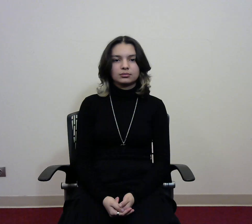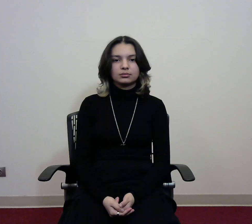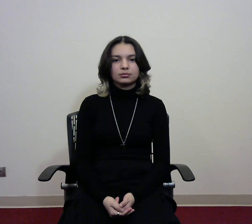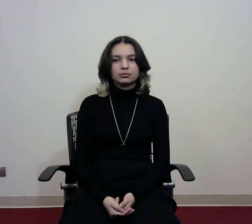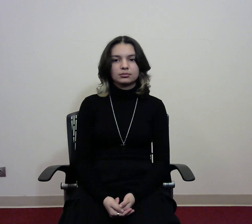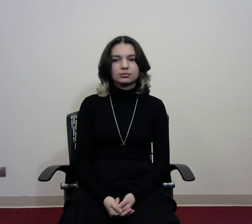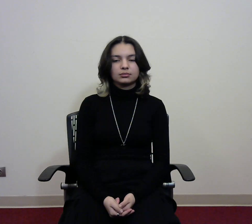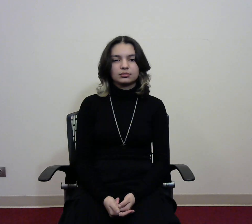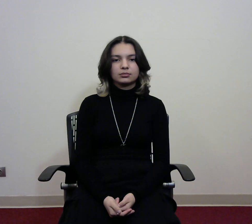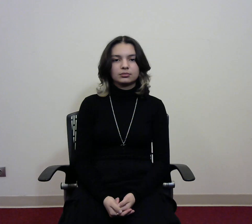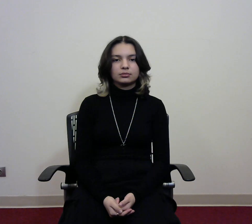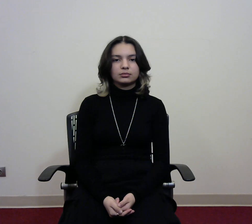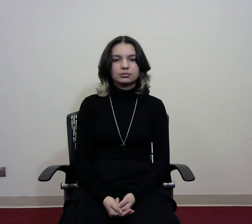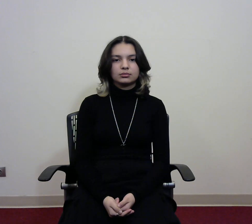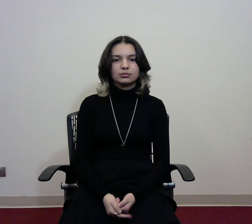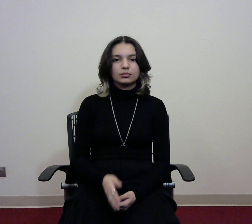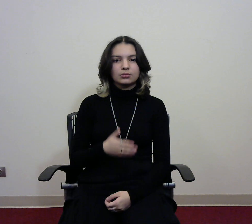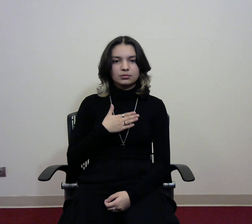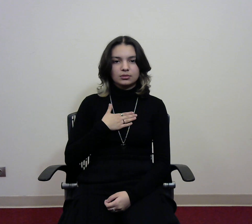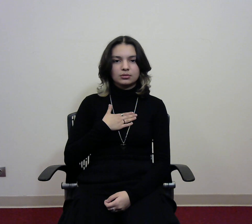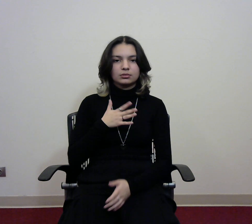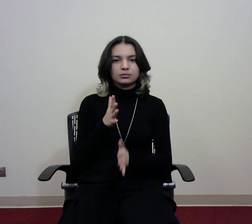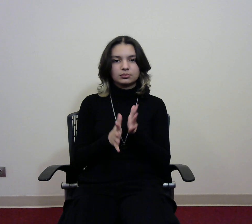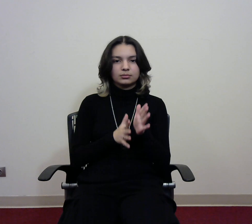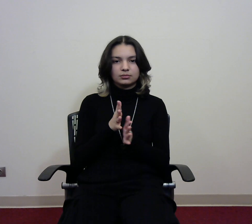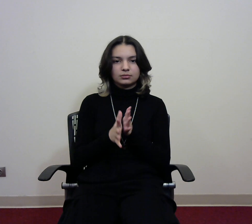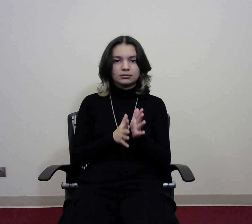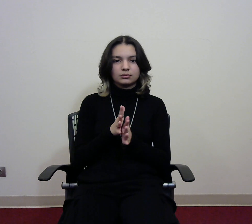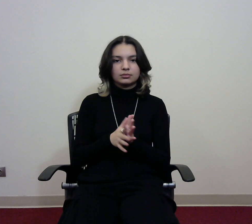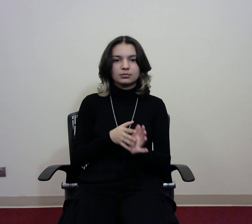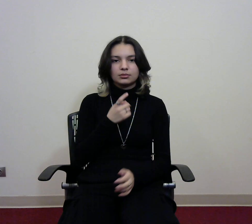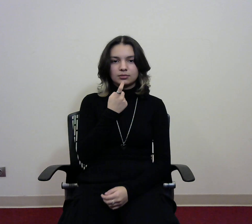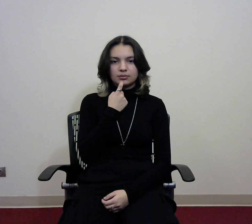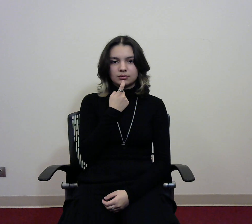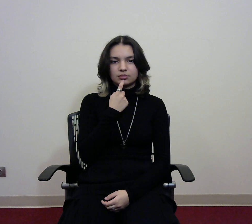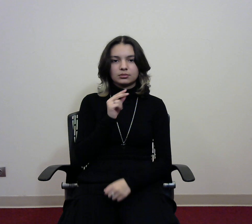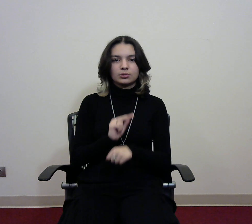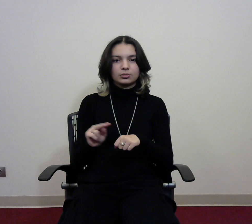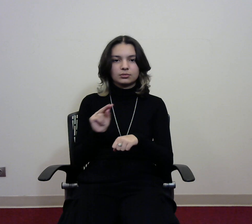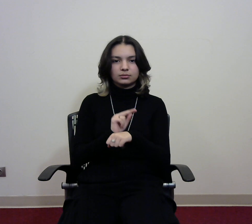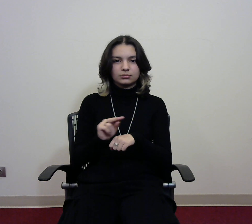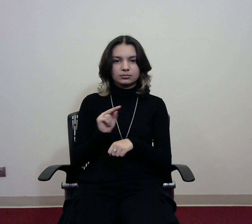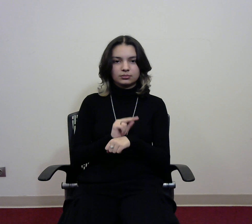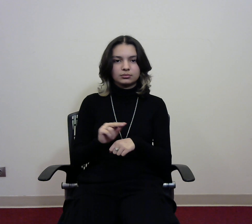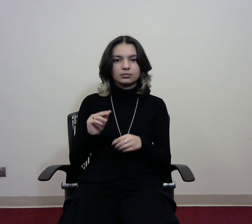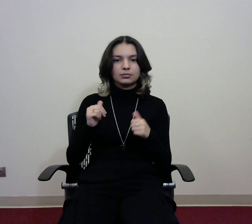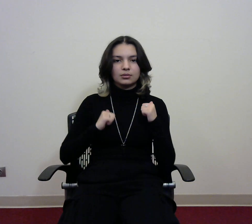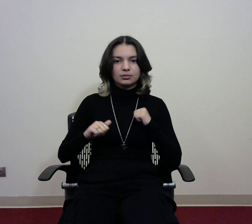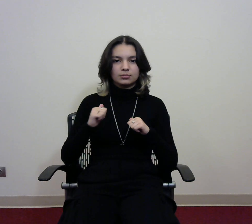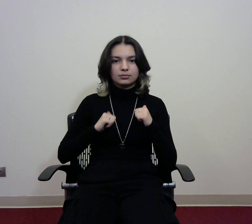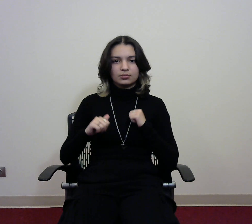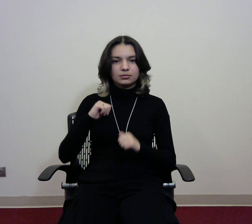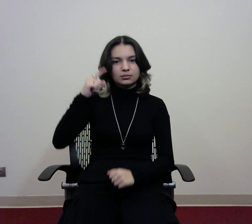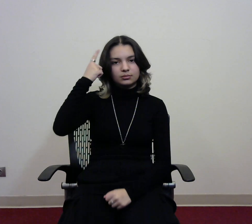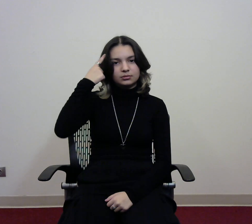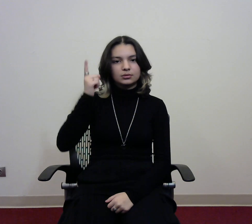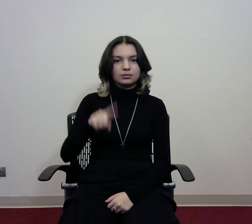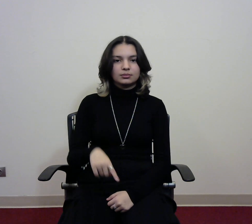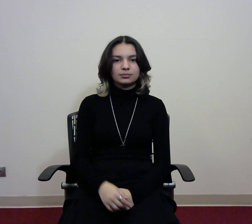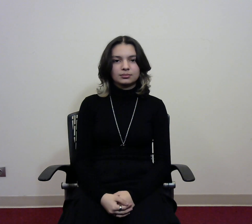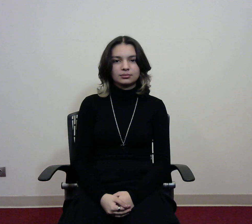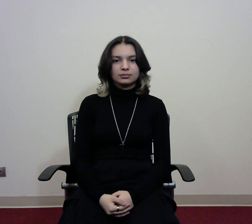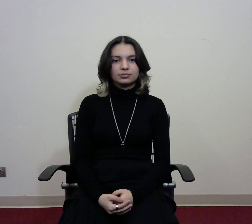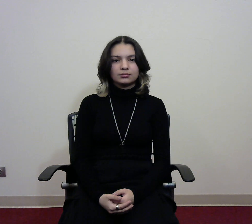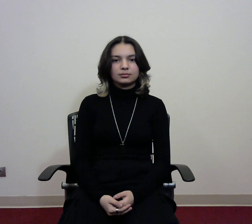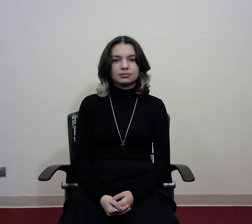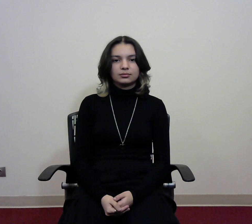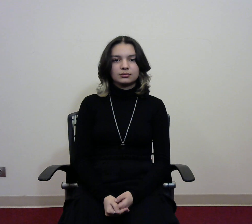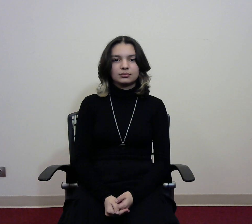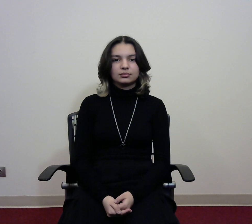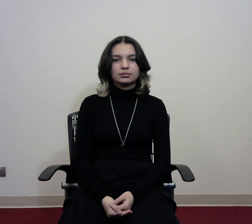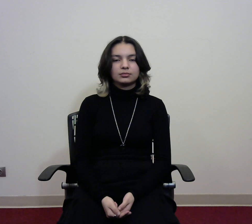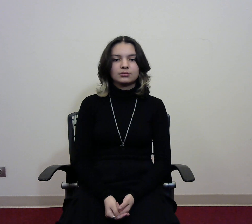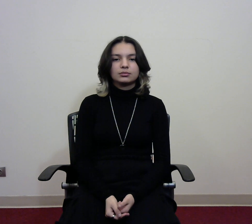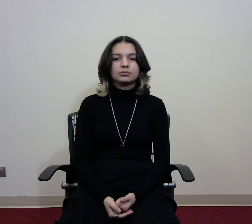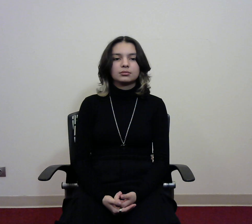Mən işarə dilini öyrədən müəllim tanıyıram